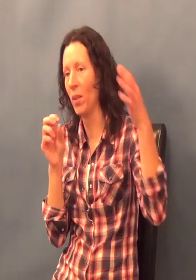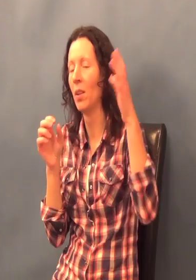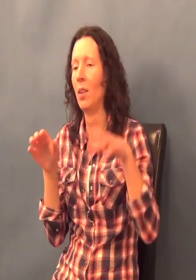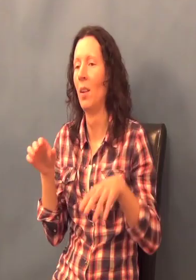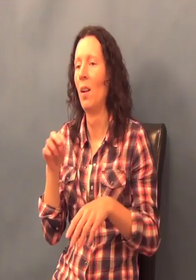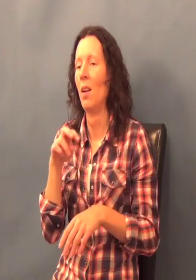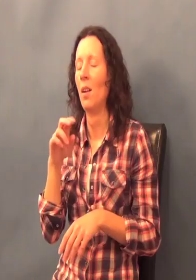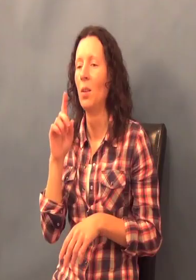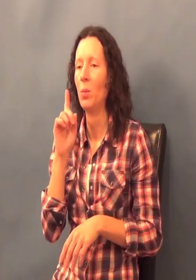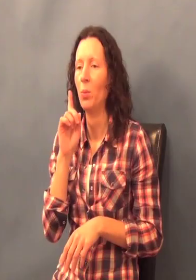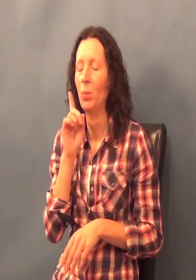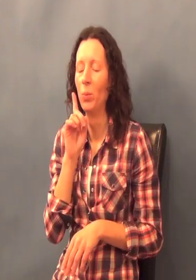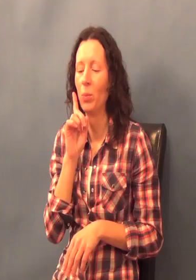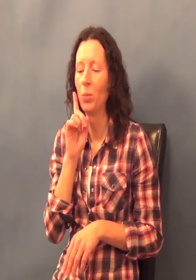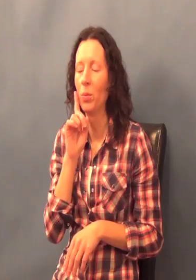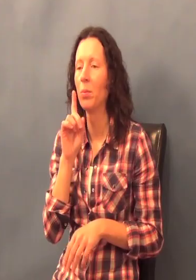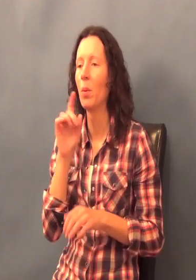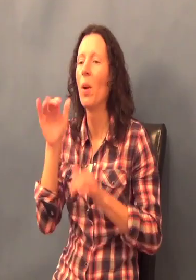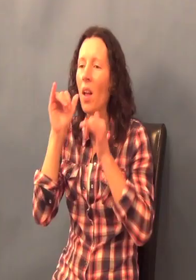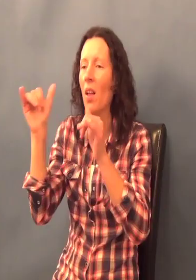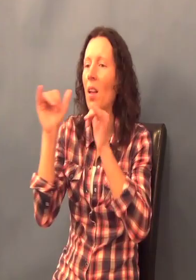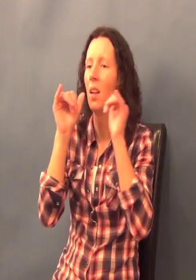Potem chłopiec krzyczy, woła.